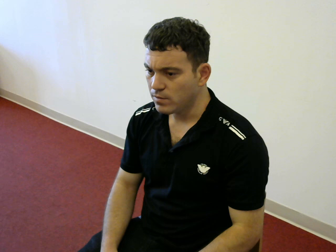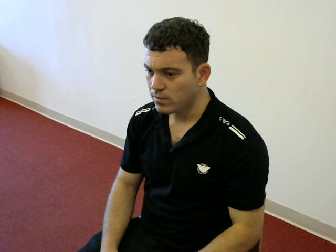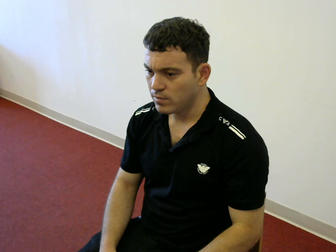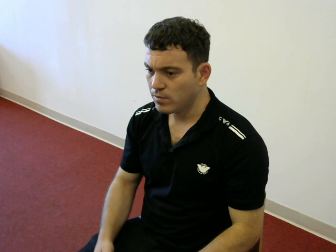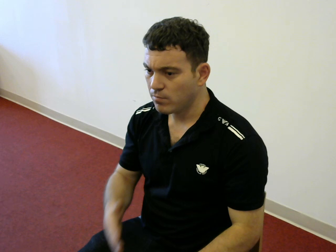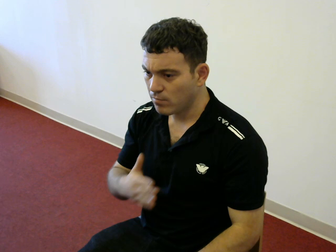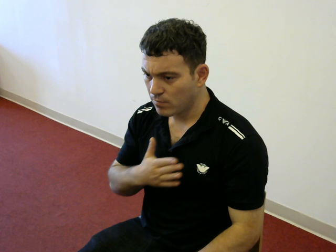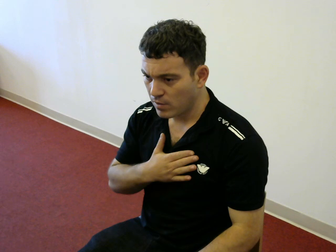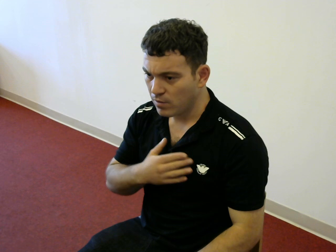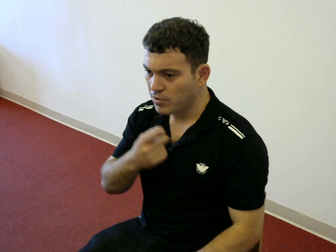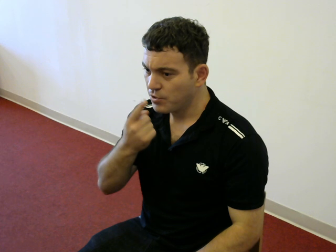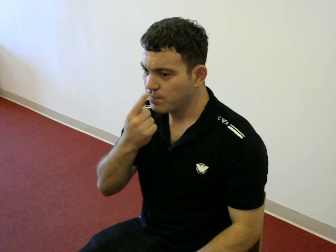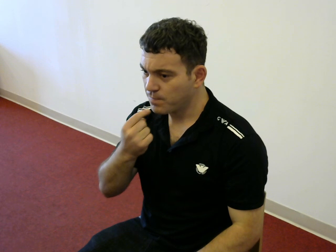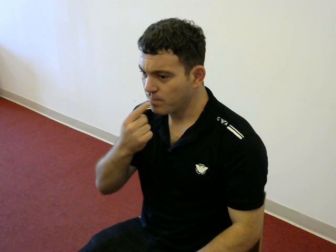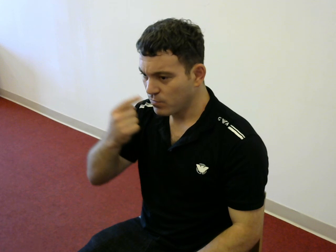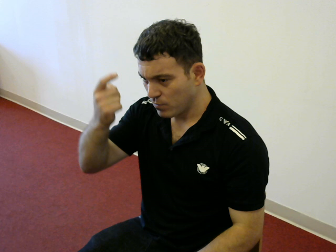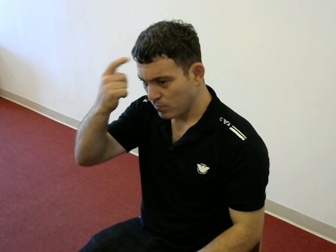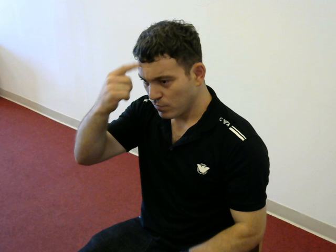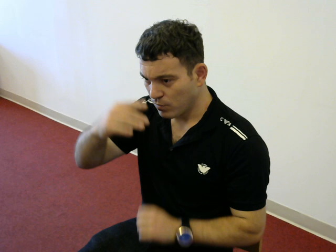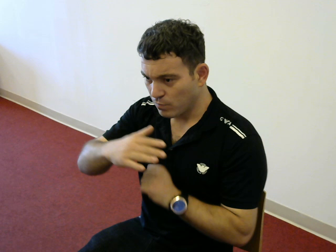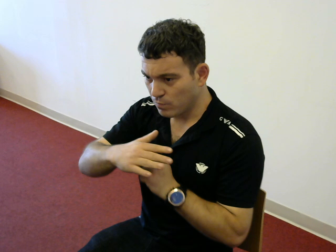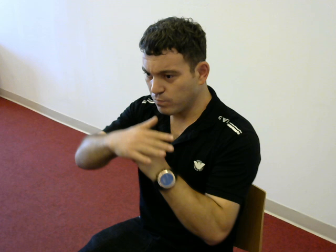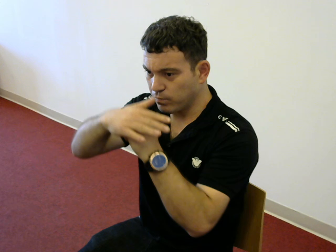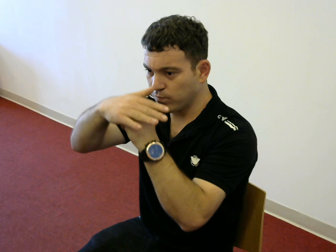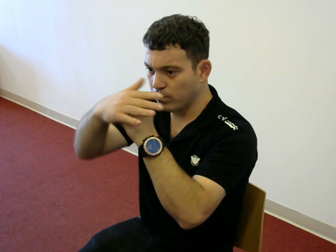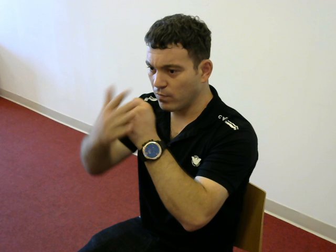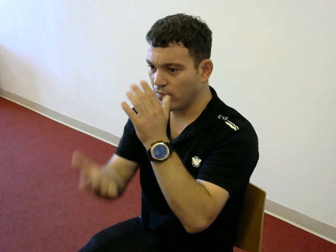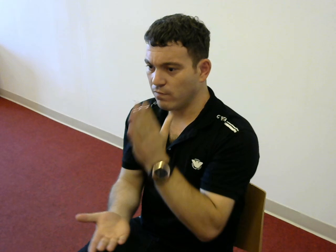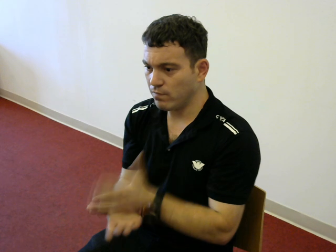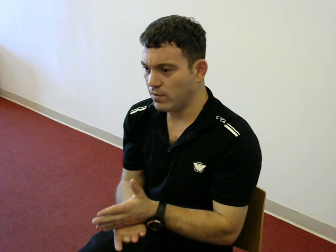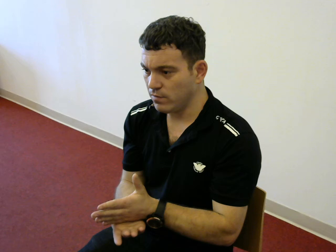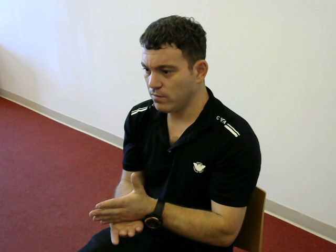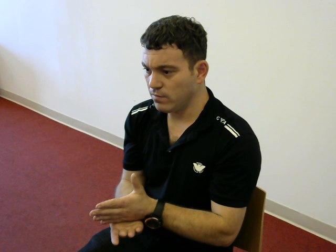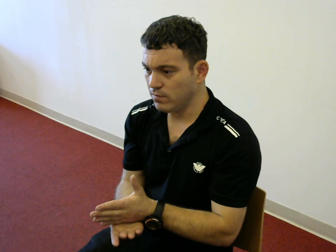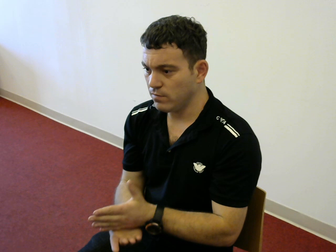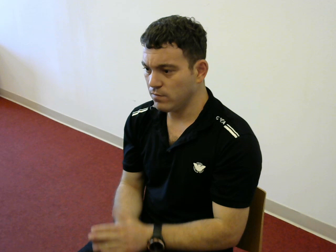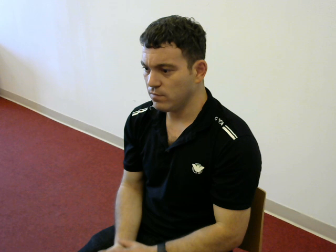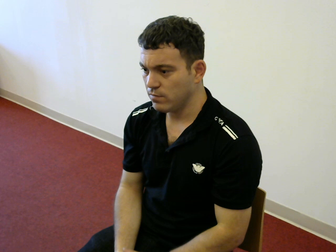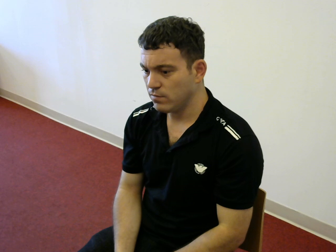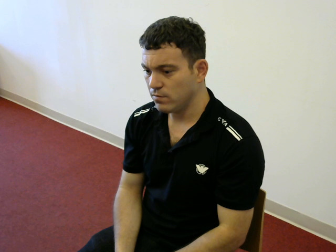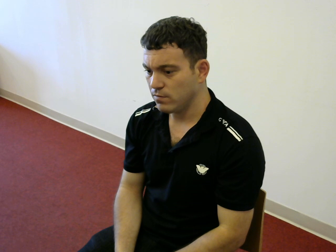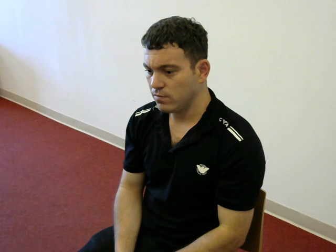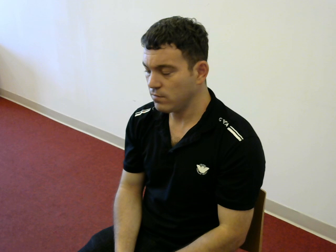Mənim qan təzyiqim var